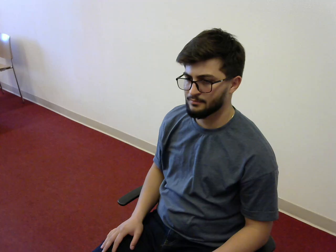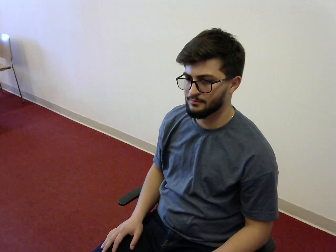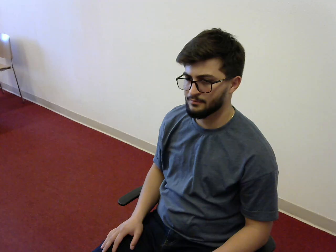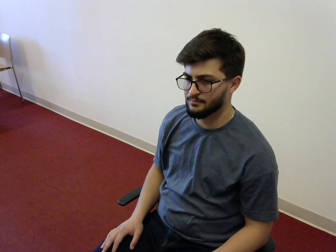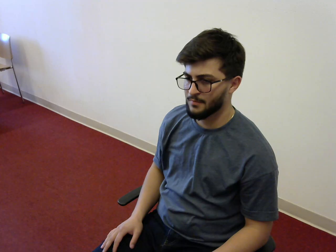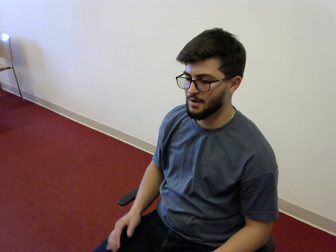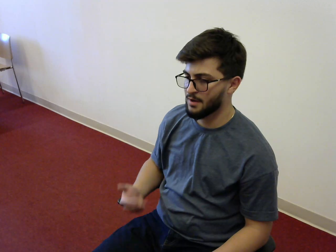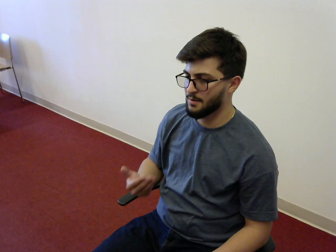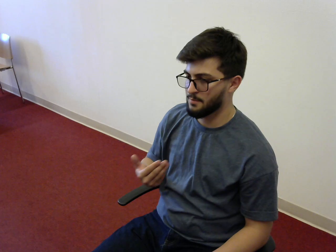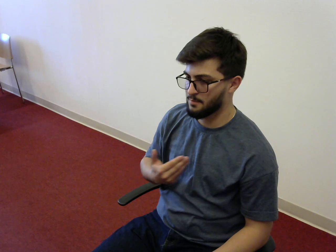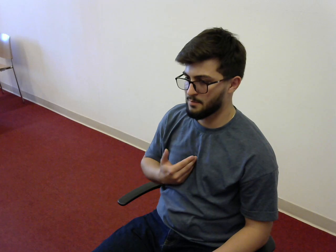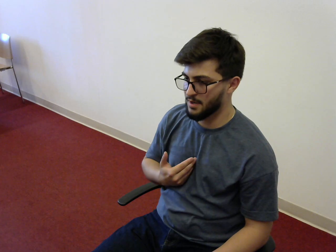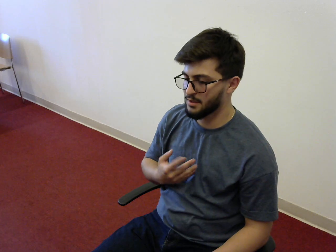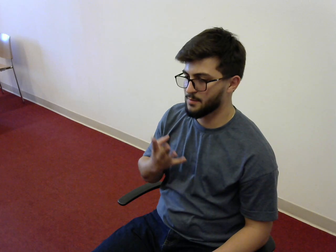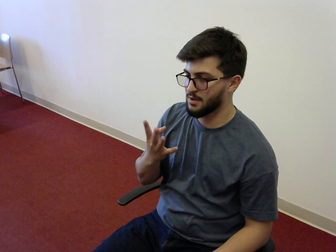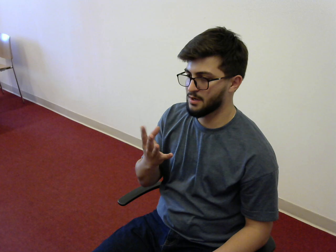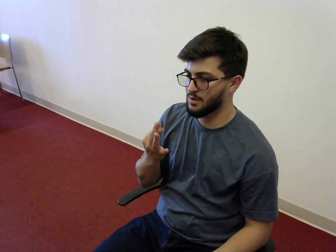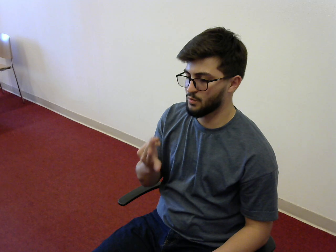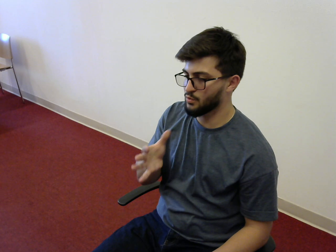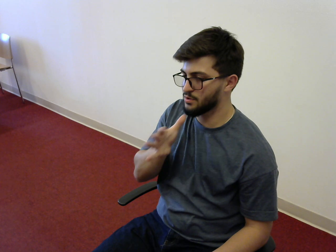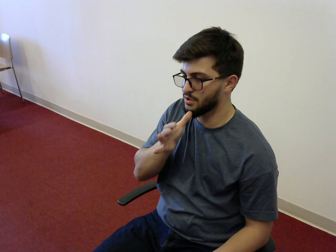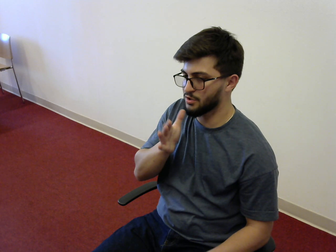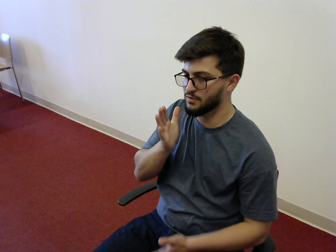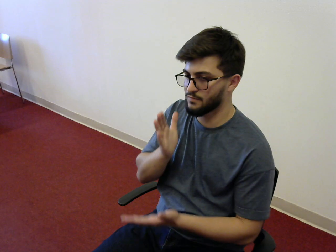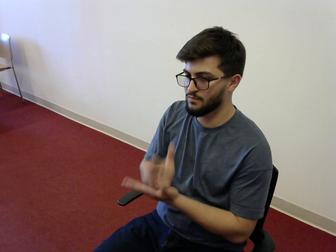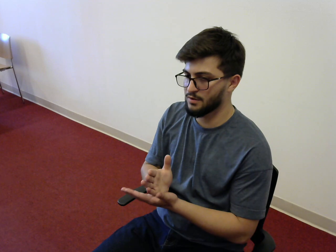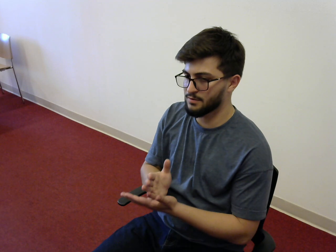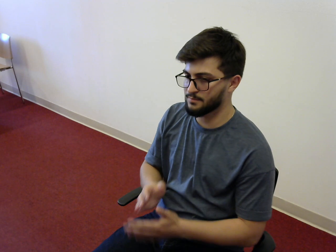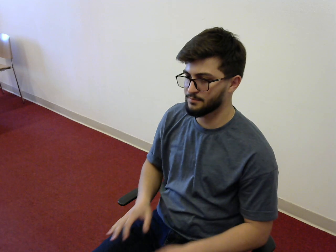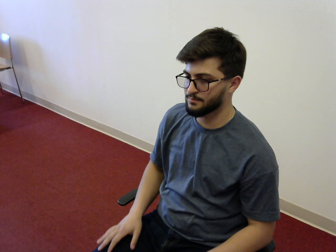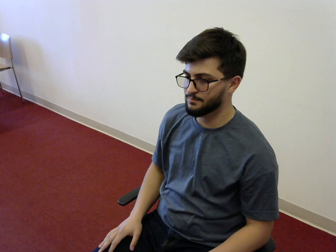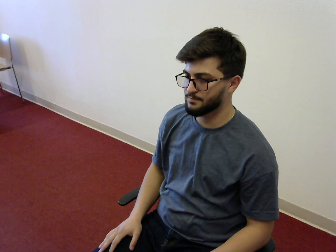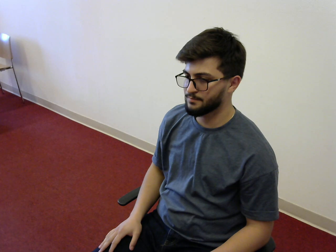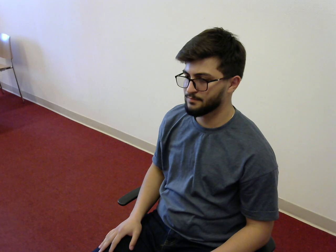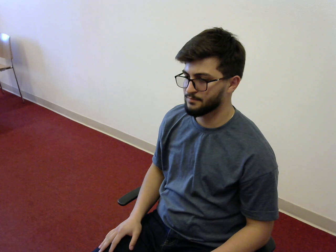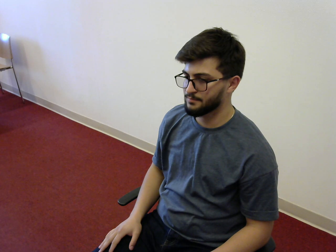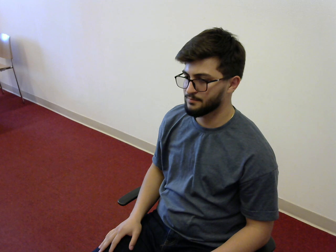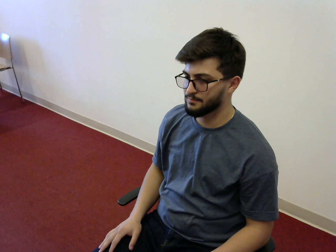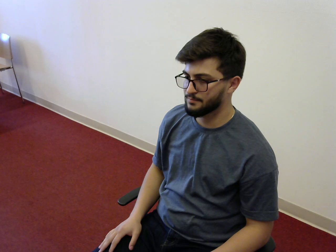Mənim 43 yaşım var